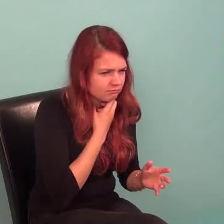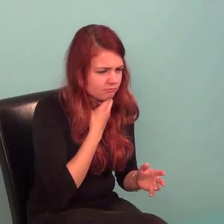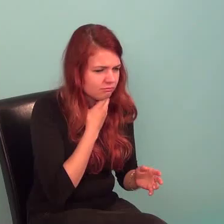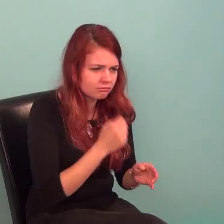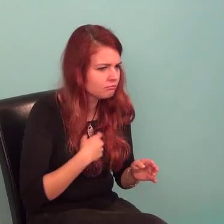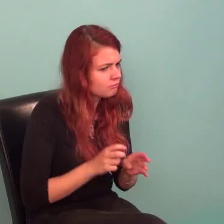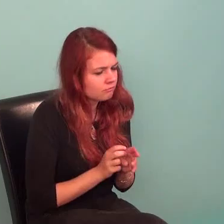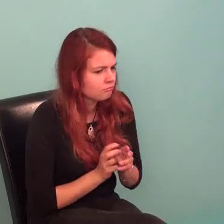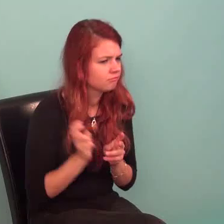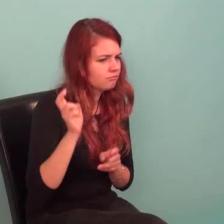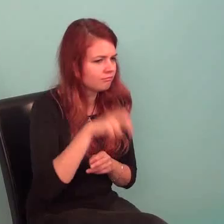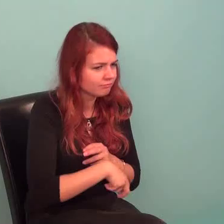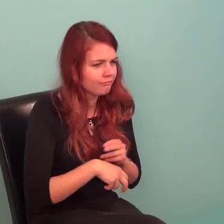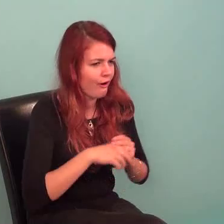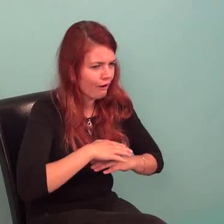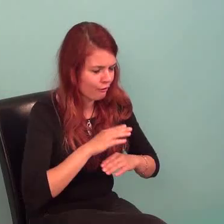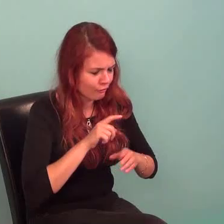Wyskakuje ze słoika.